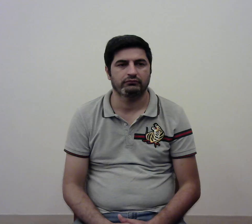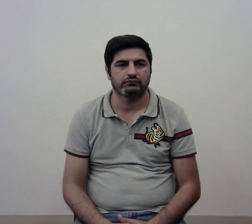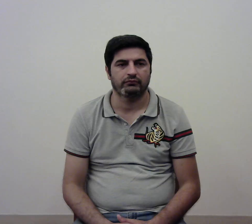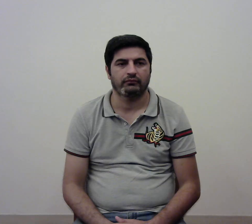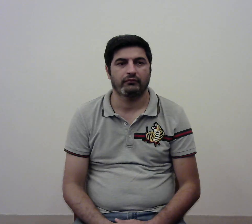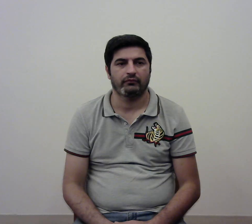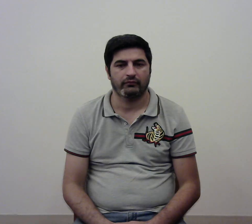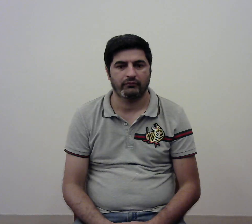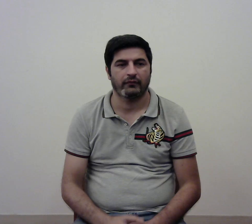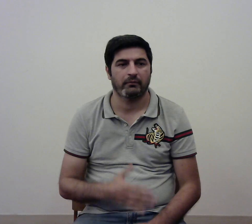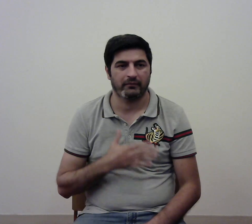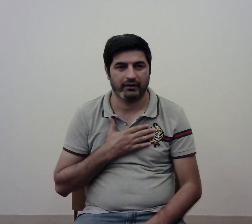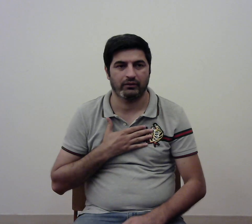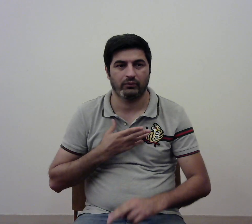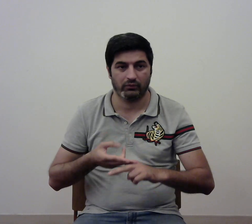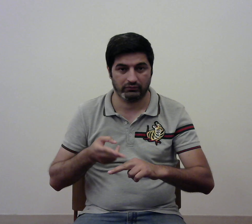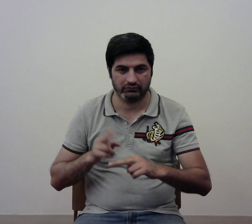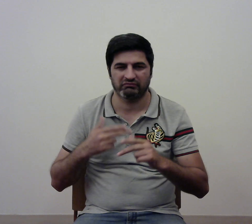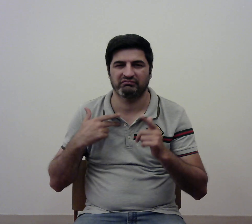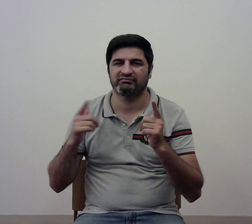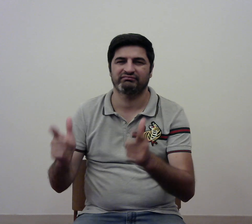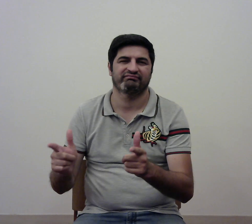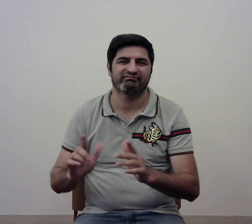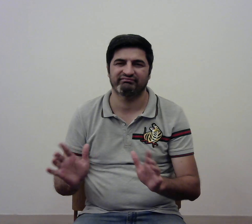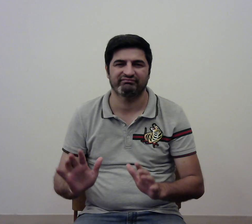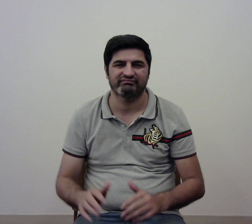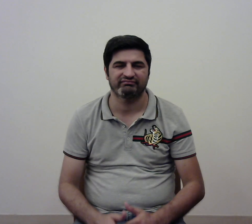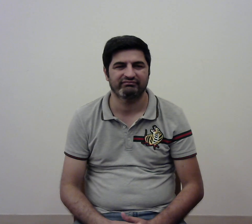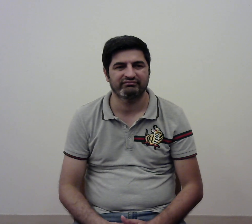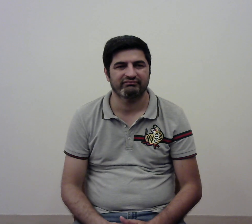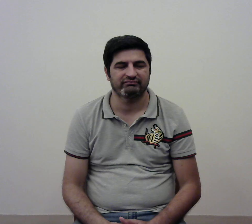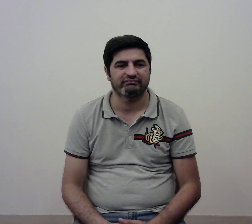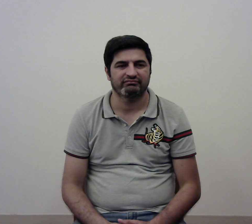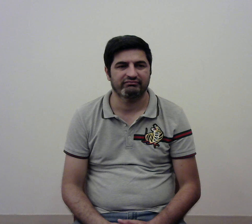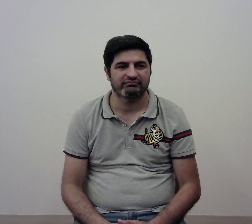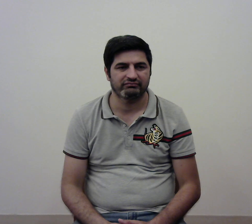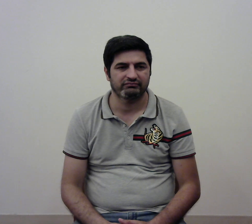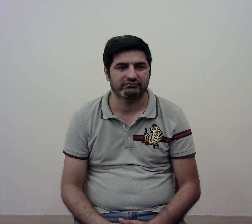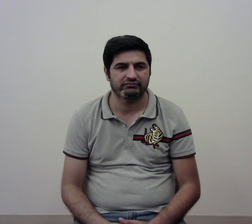Mən bununla razı deyiləm